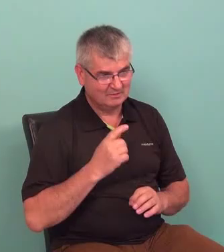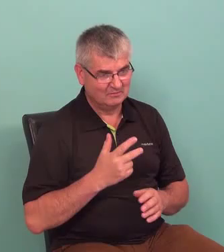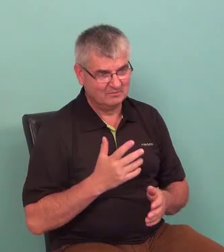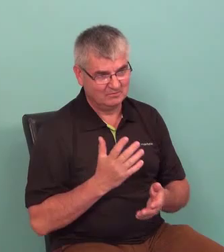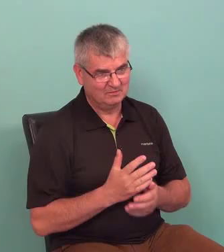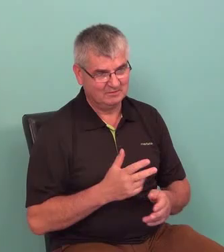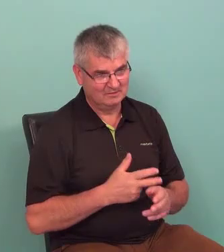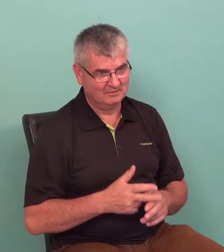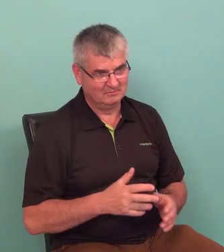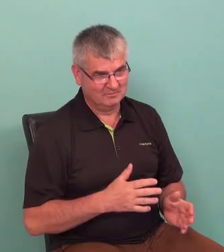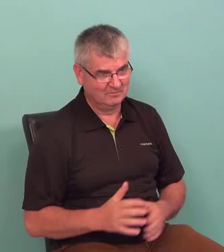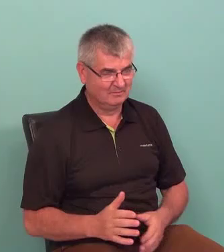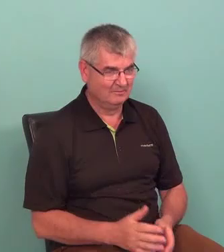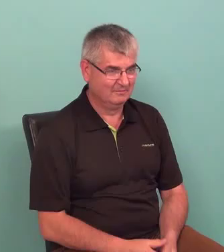Już czyste, w porządku.